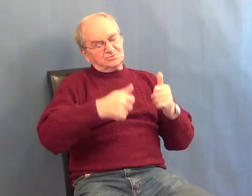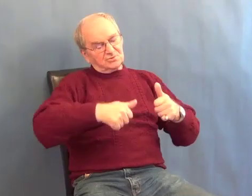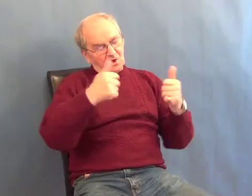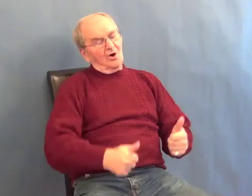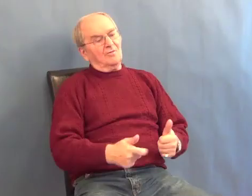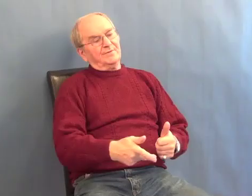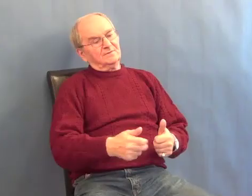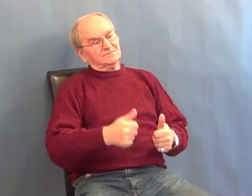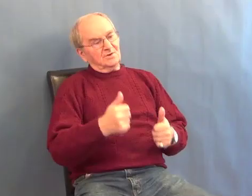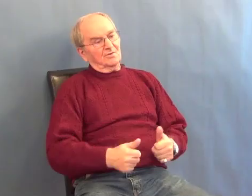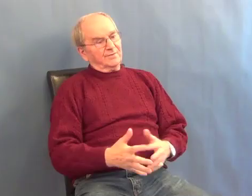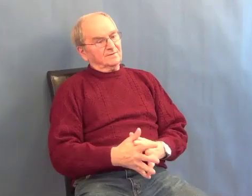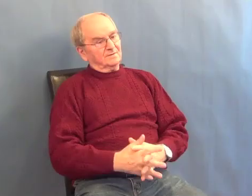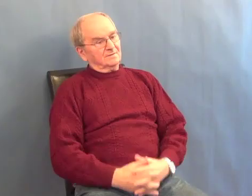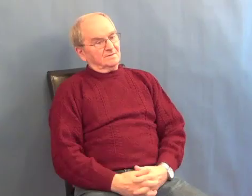To znaczy, że trzeba stać.